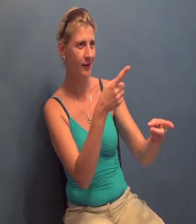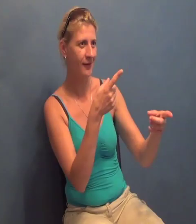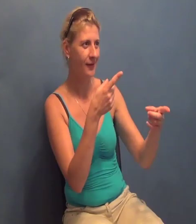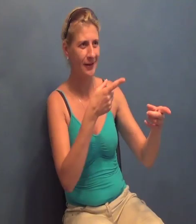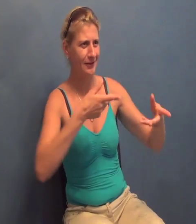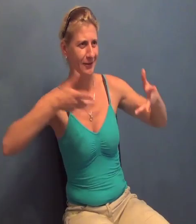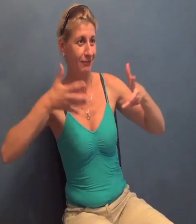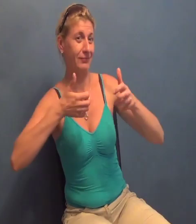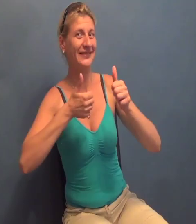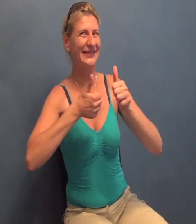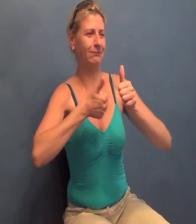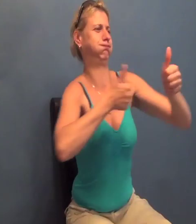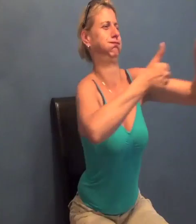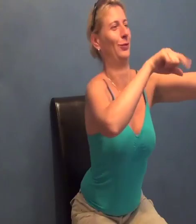Zaczyna biec, a oni uciekają.